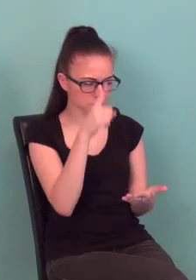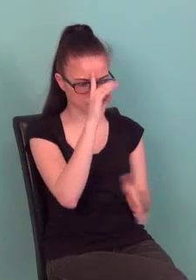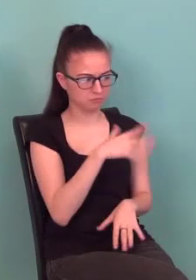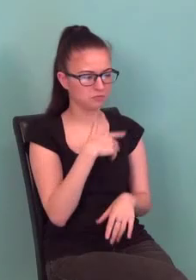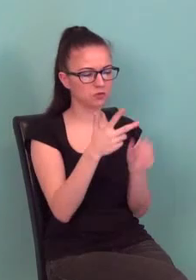Nie myślałam o tym.